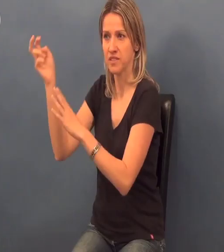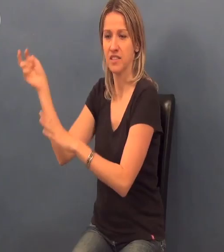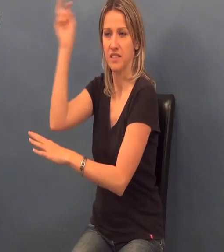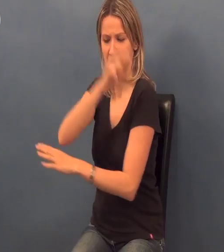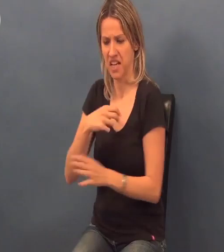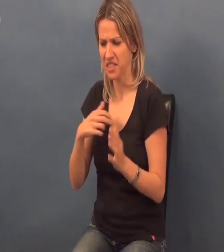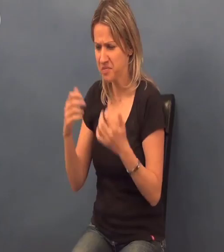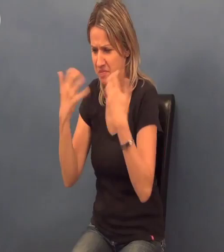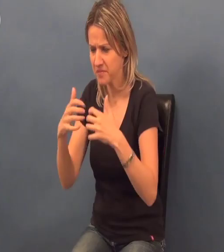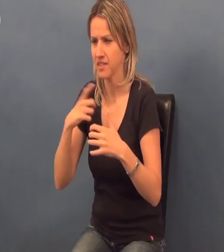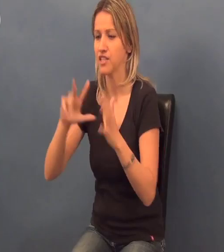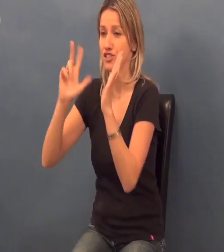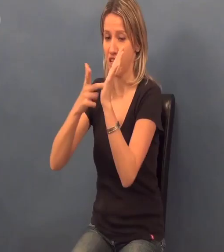Zastanawiałam się i okazuje się, że za trzecim razem.